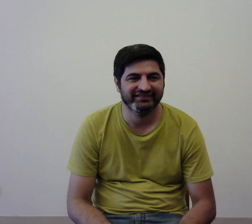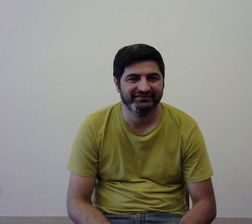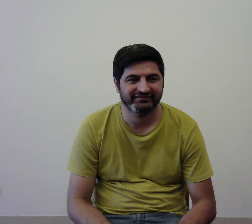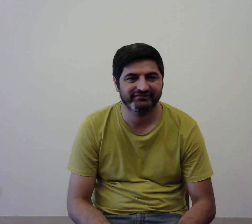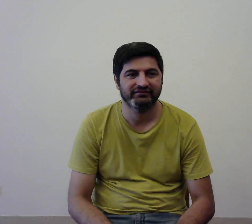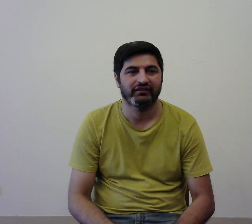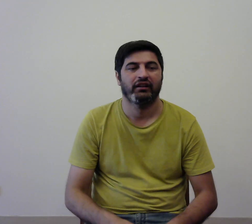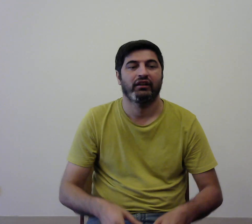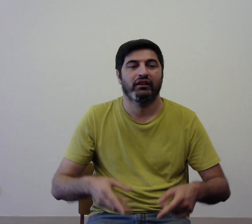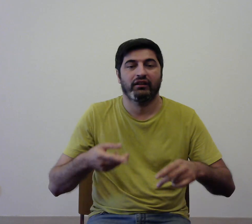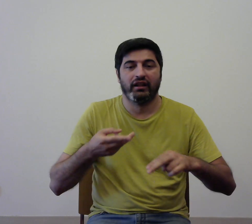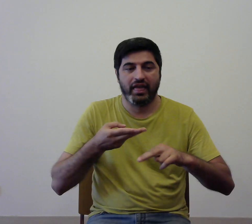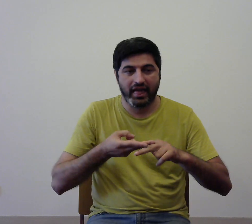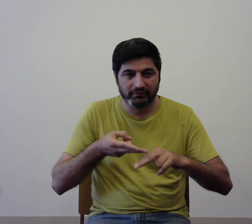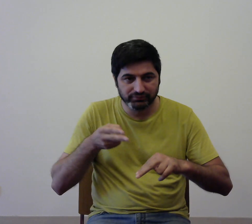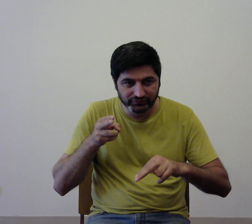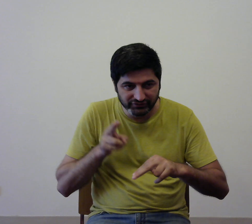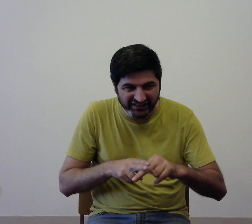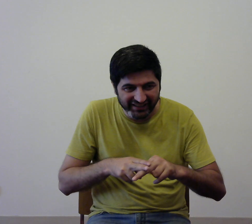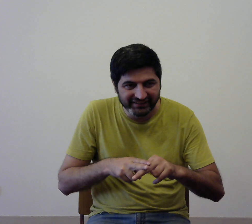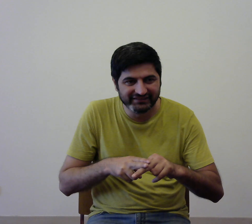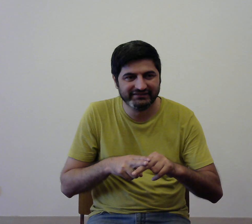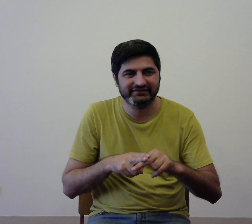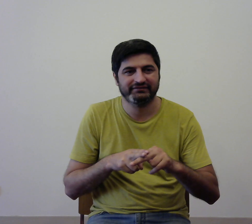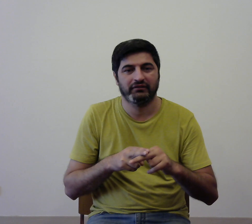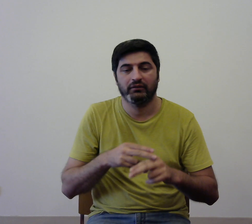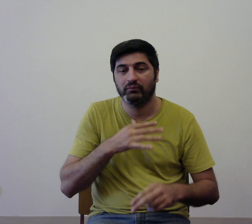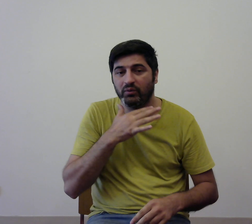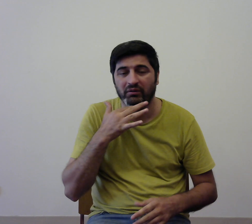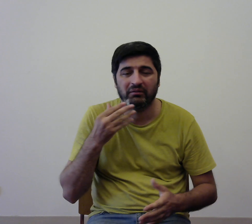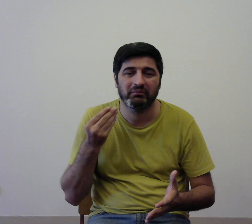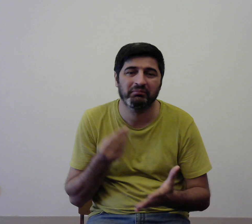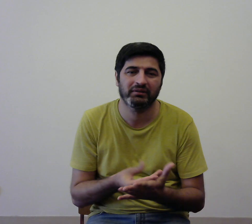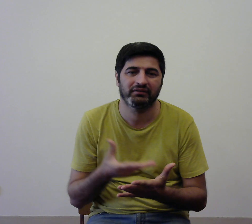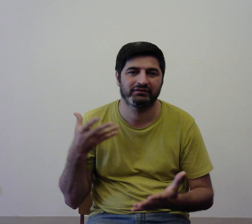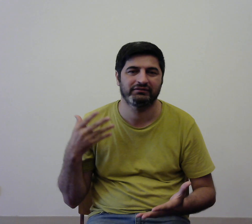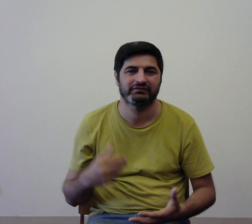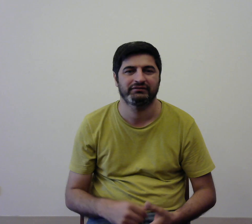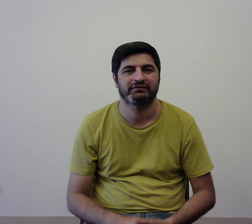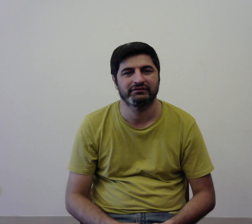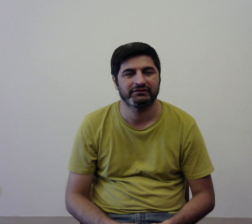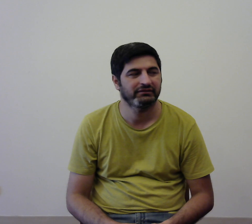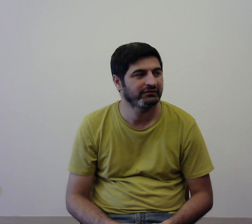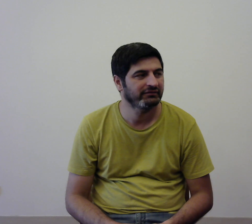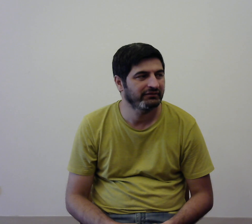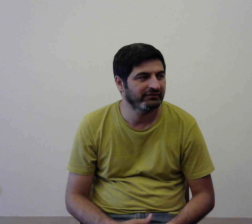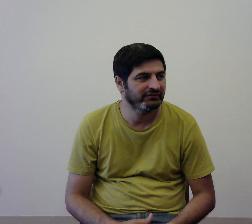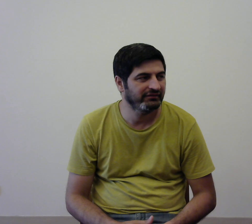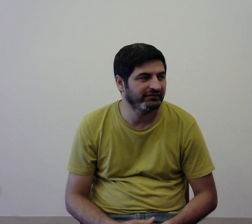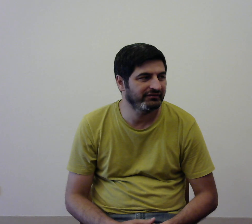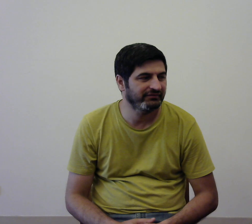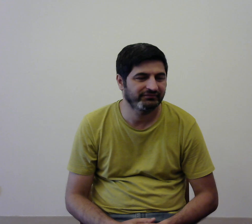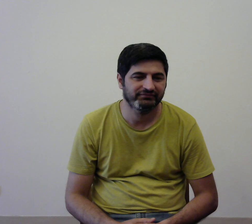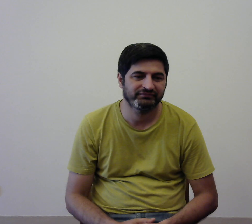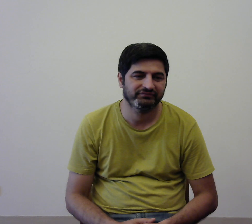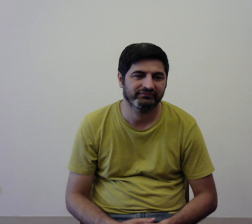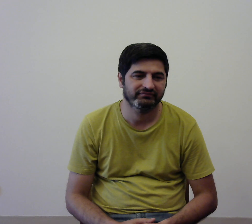Bu çox bahadır